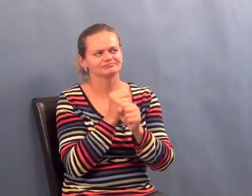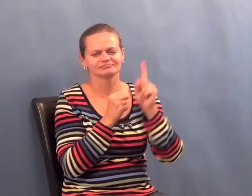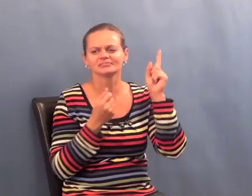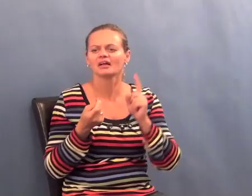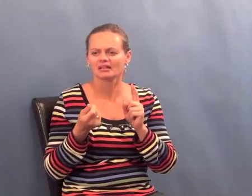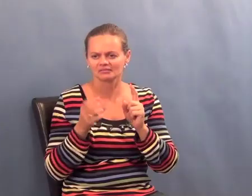"- Ile to kosztuje?"